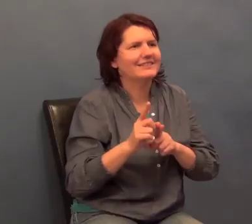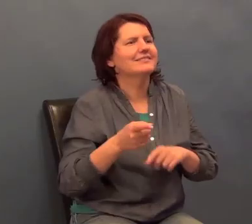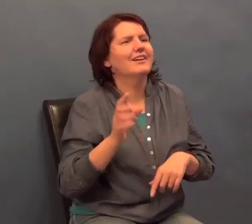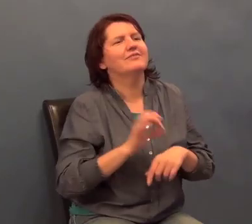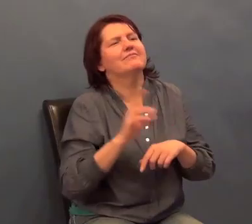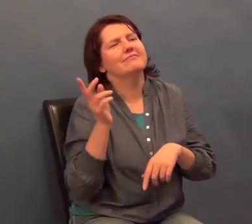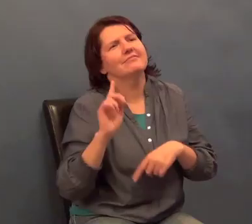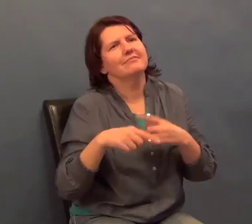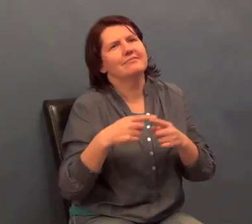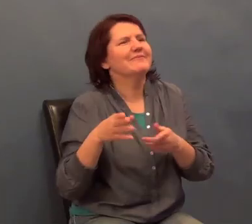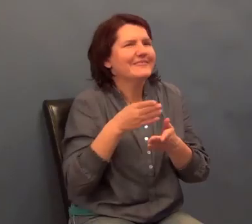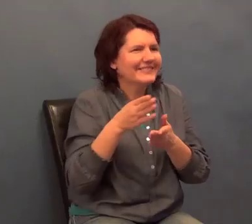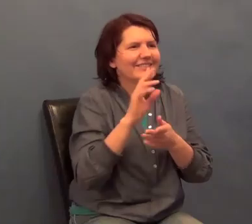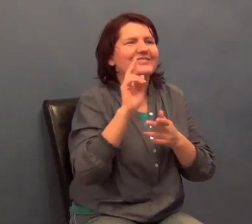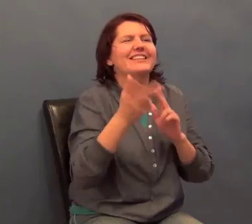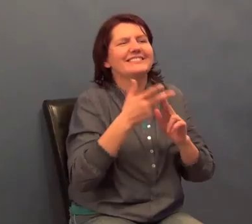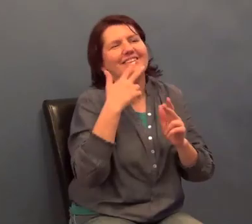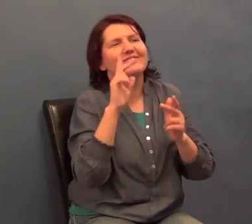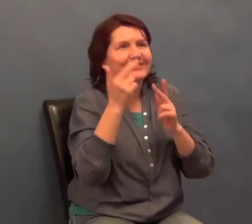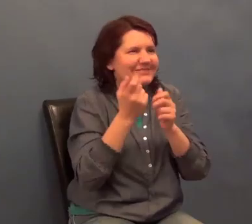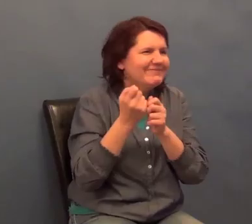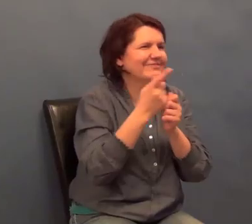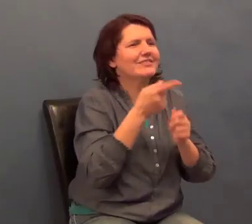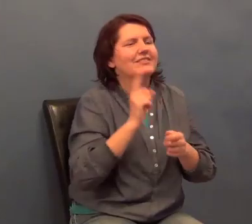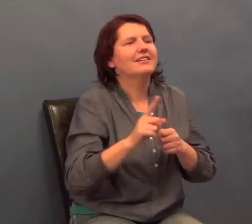Podkrada się do kolejnego miejsca. Chce po raz trzeci rzucić kamieniem, ale nie udaje mu się.